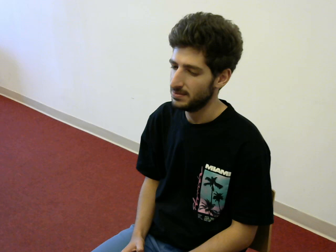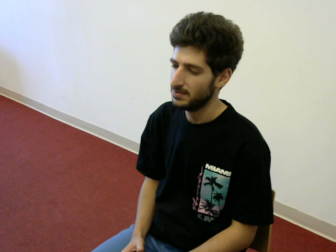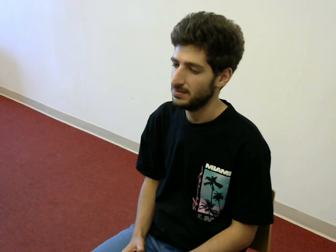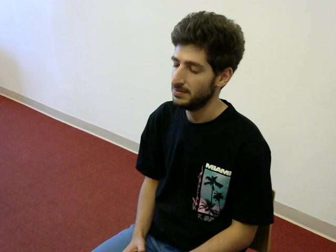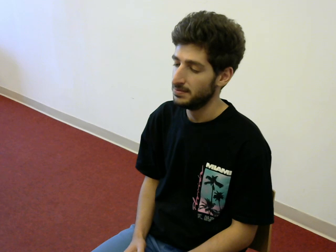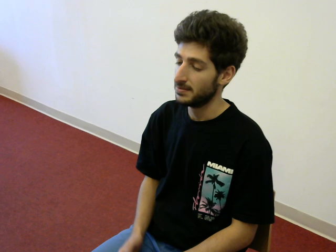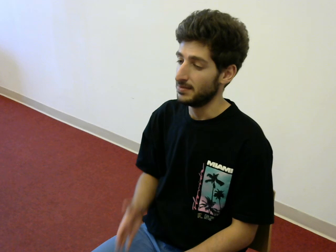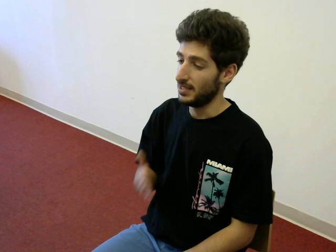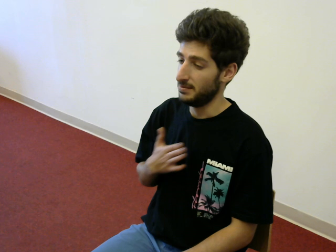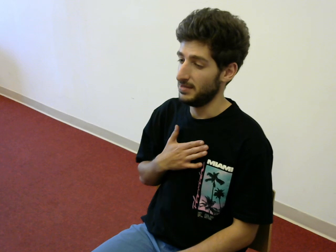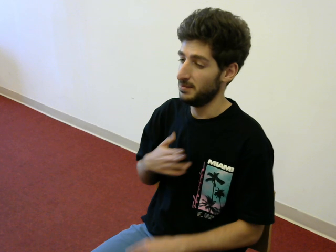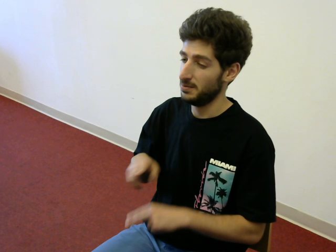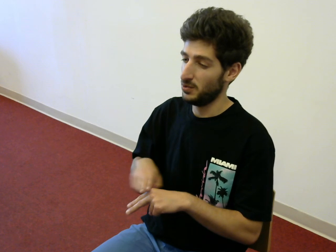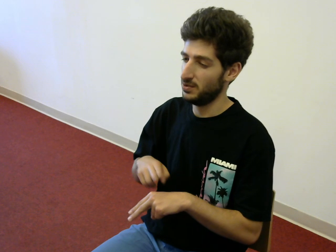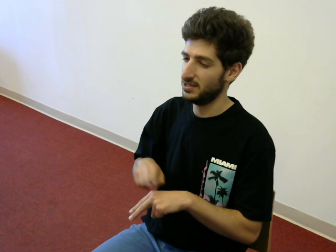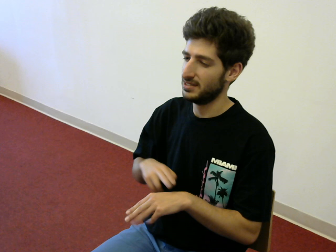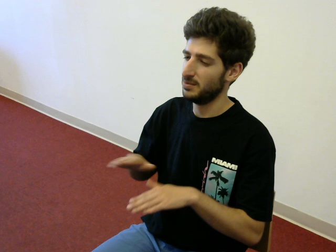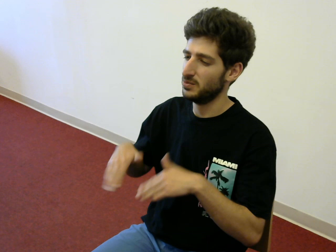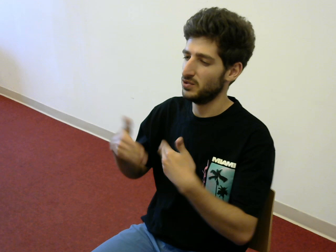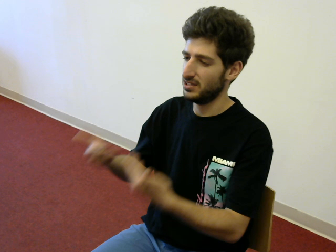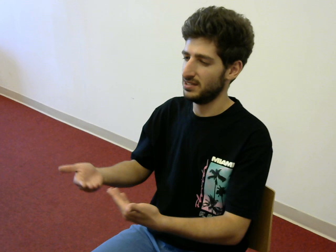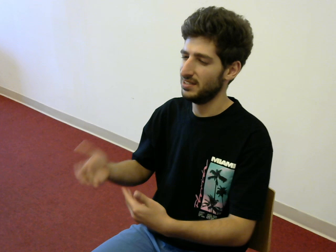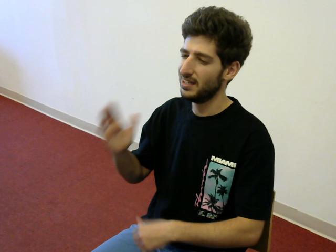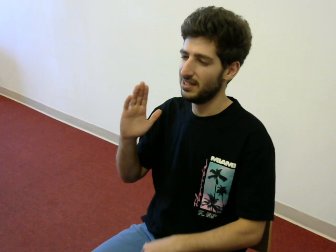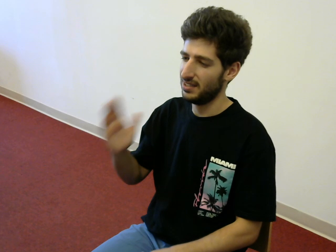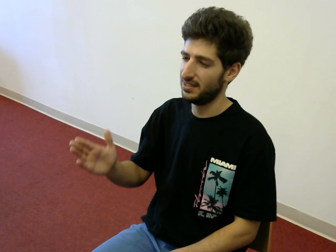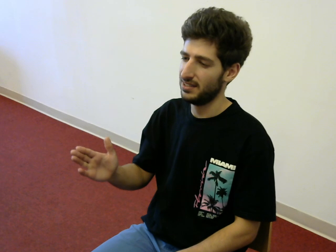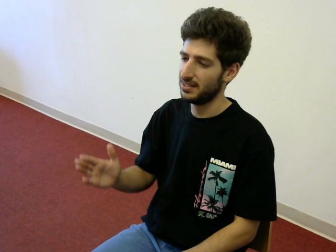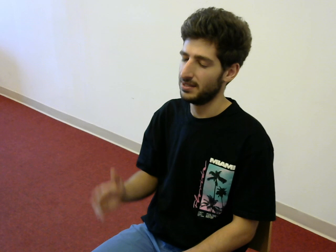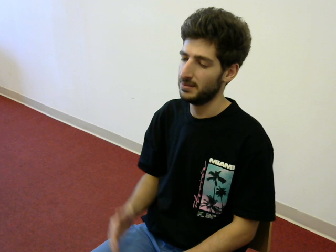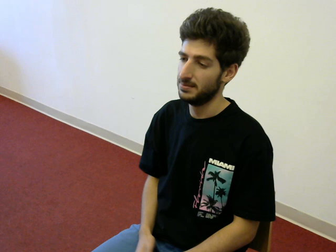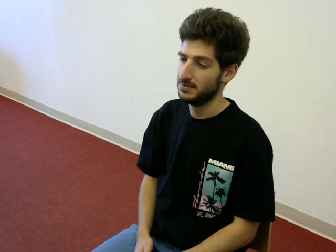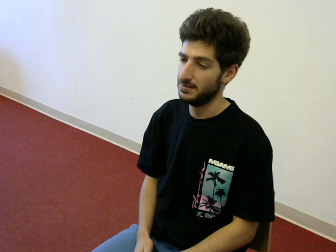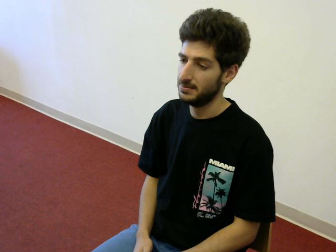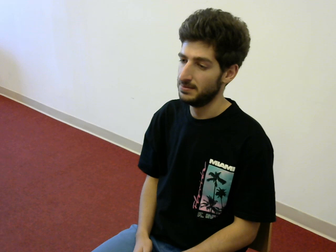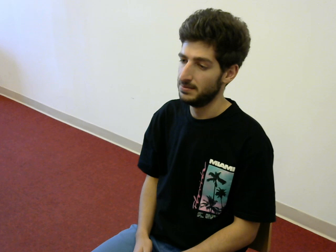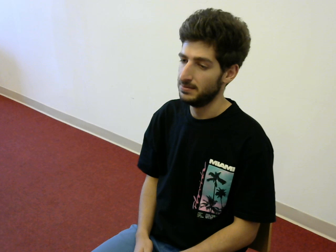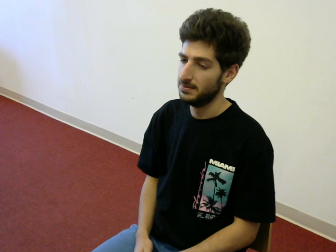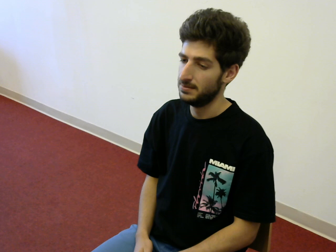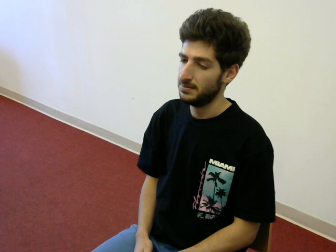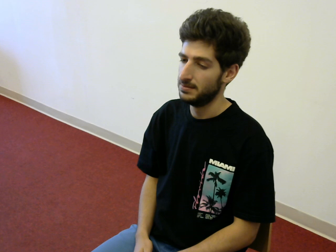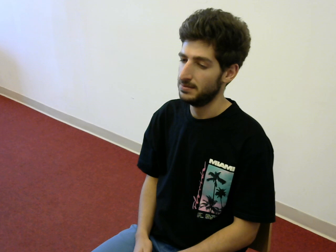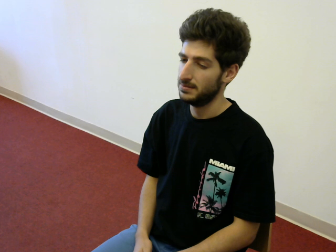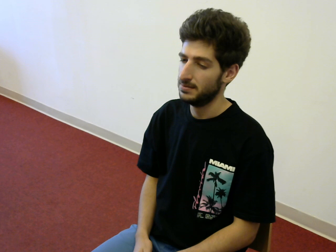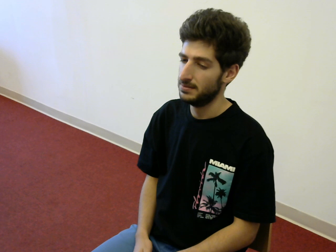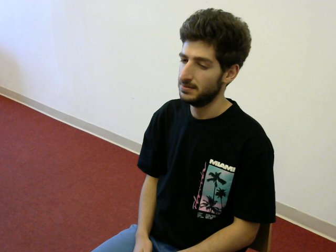Mən polisə müraciət edəcəyəm